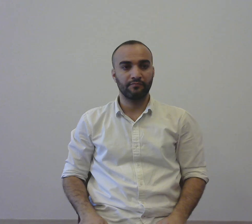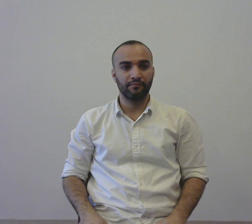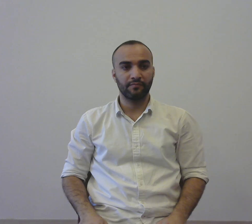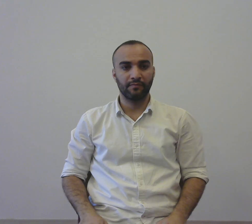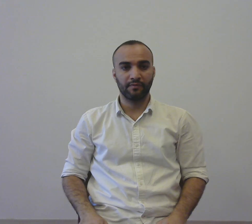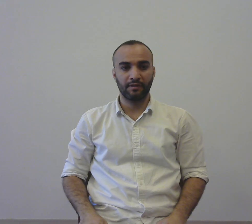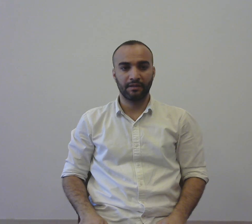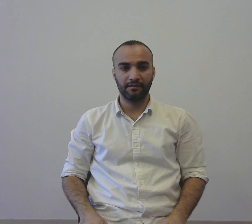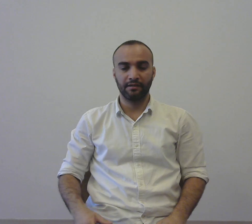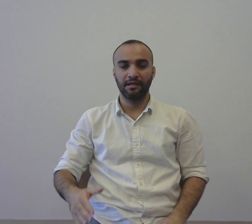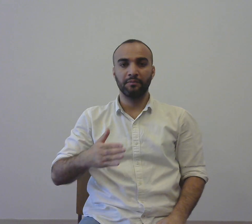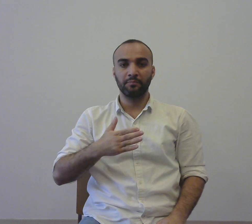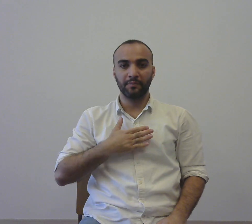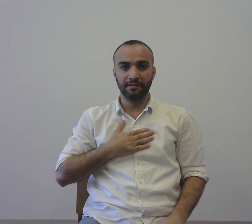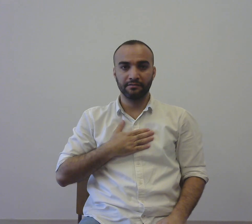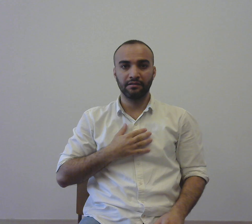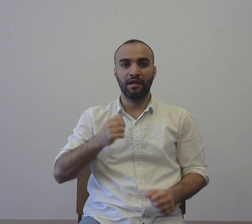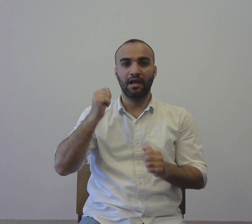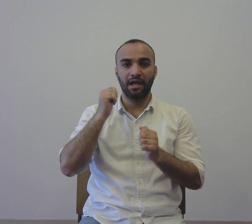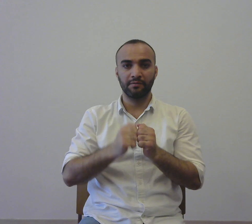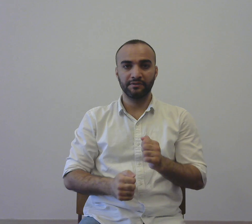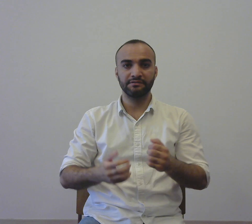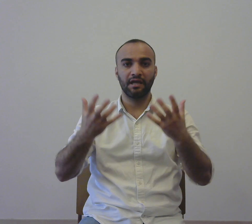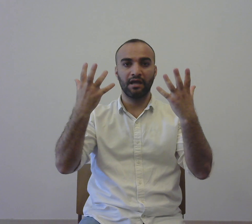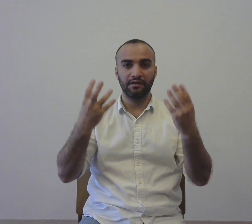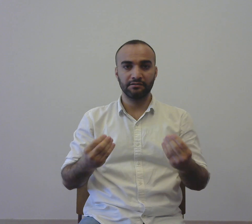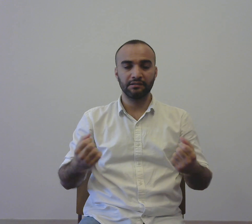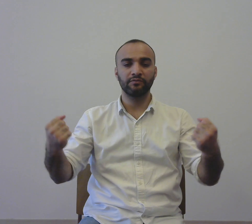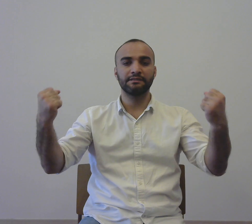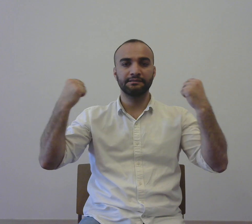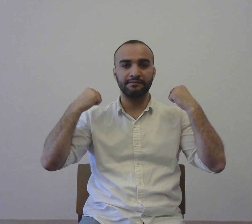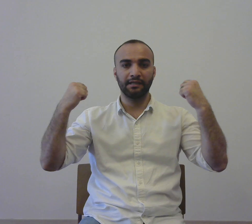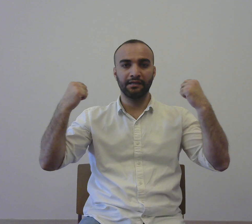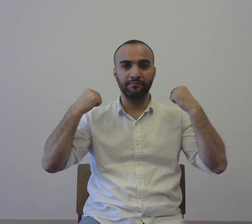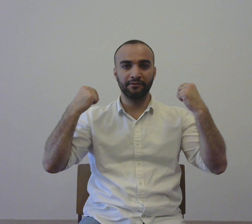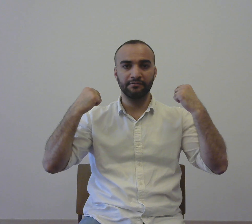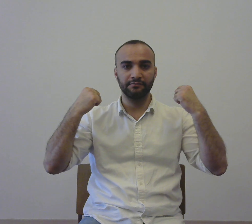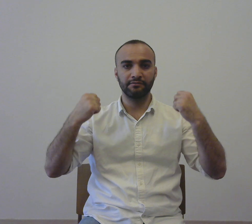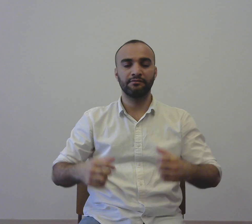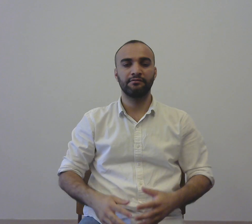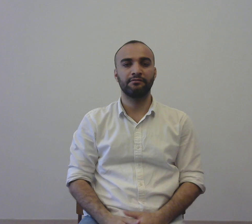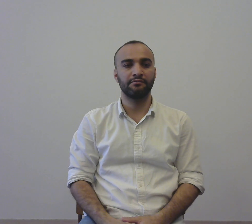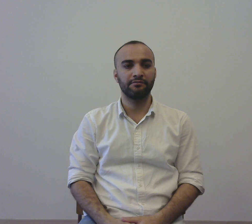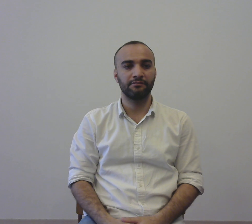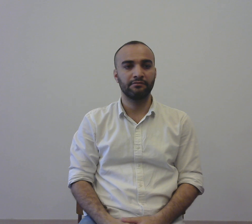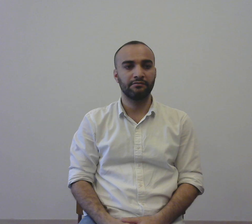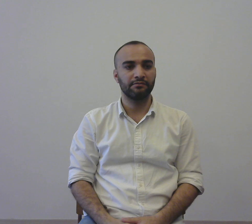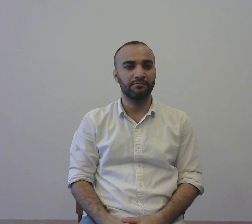Mən hər gün idman edirəm